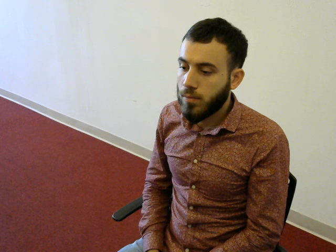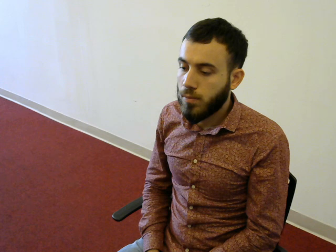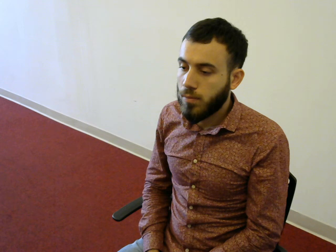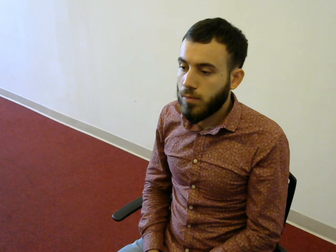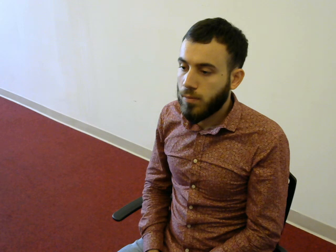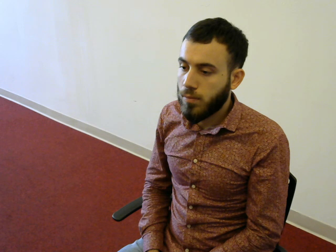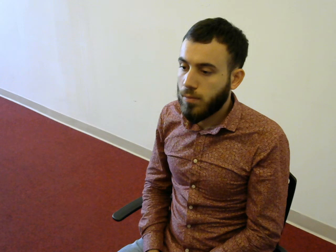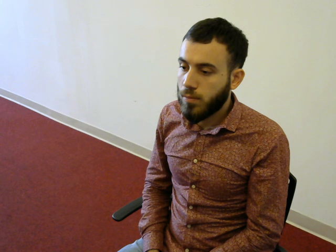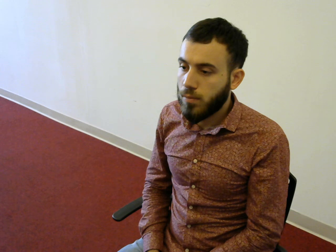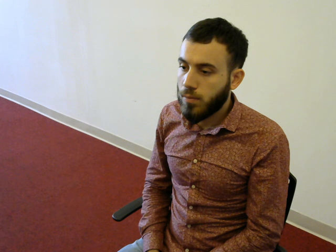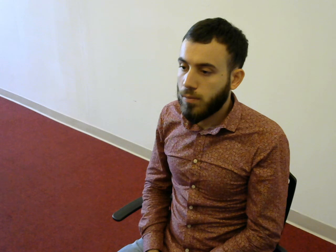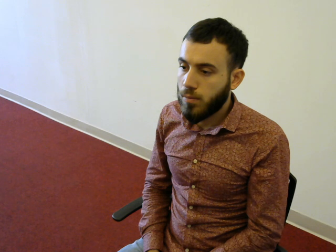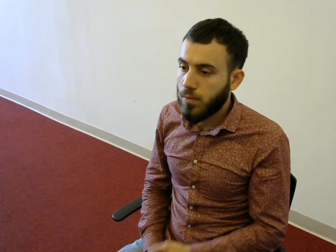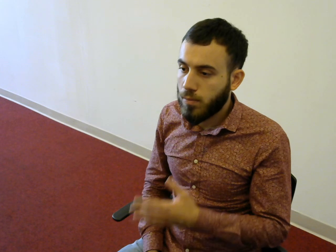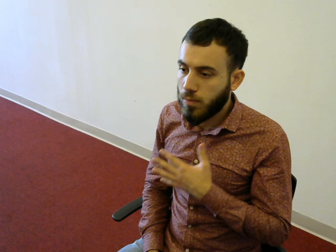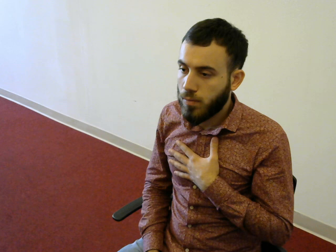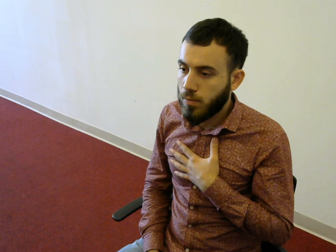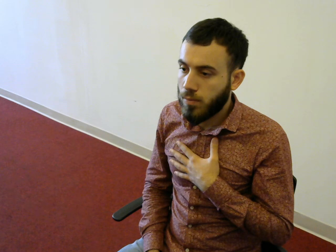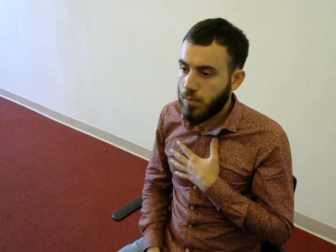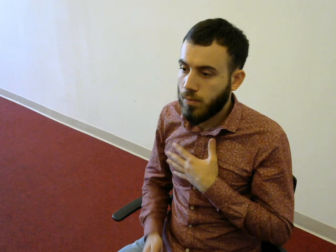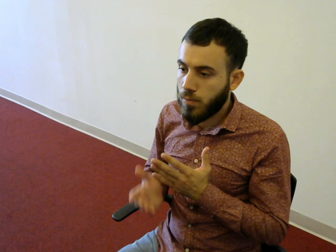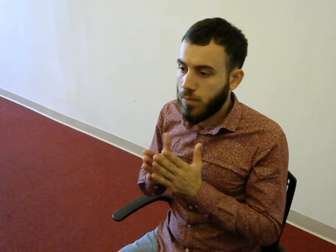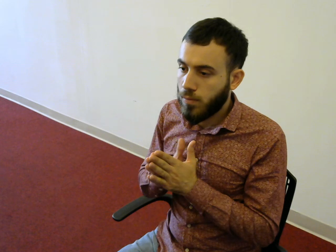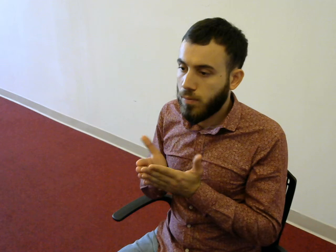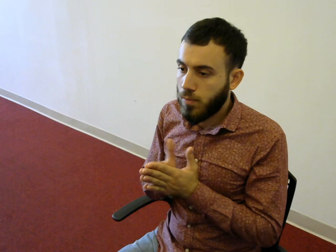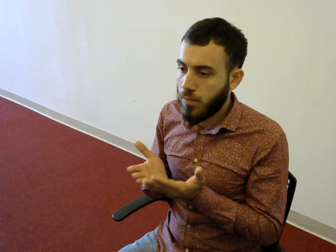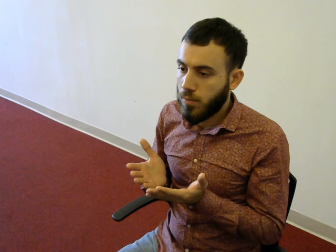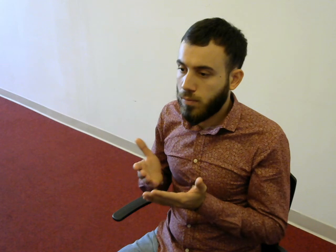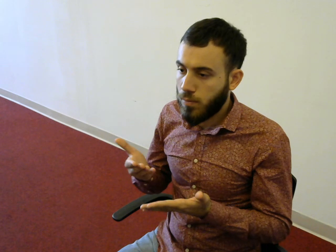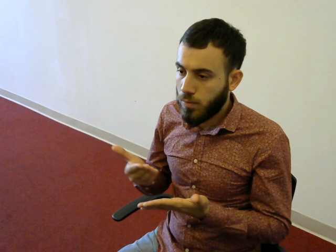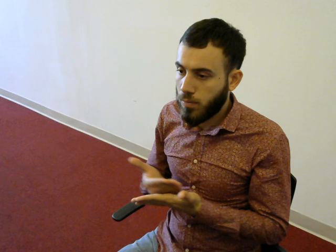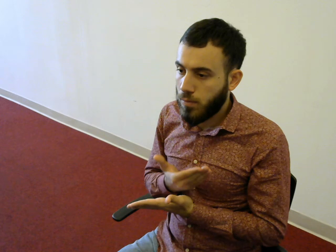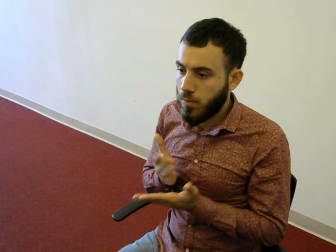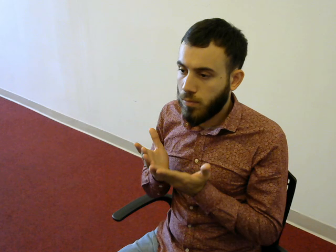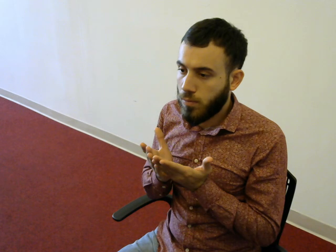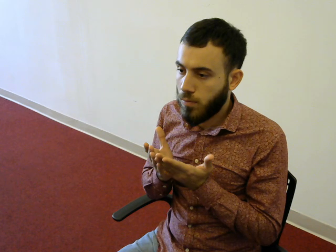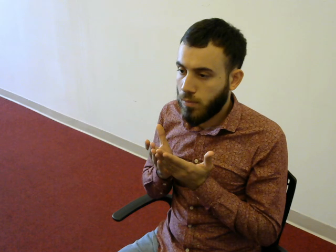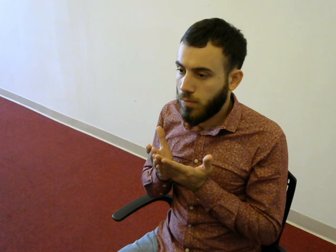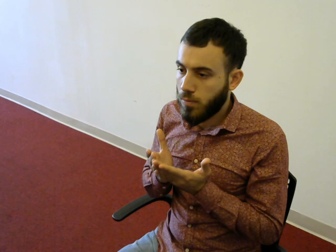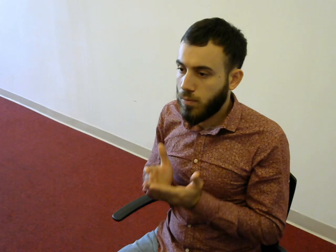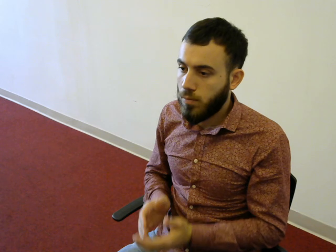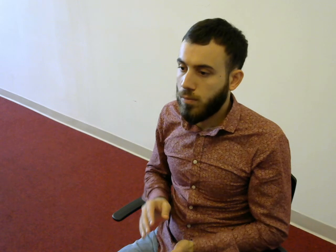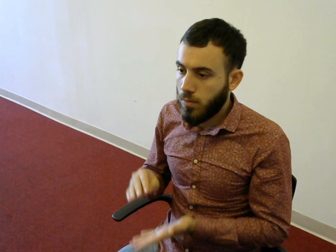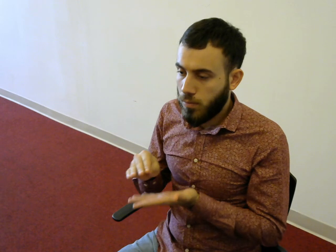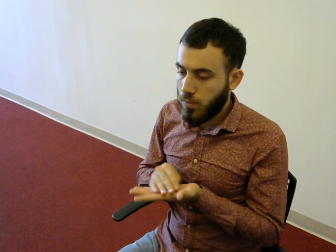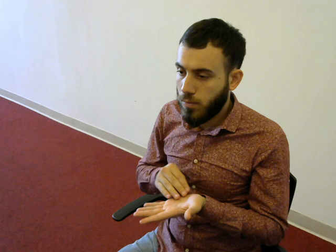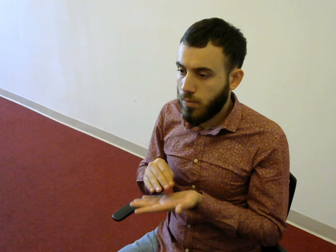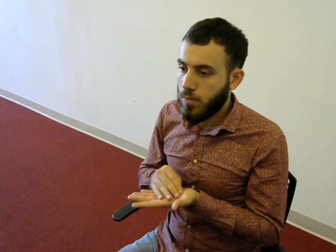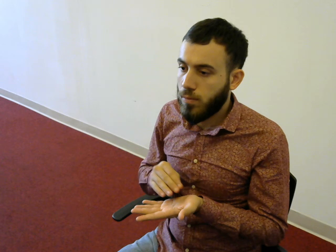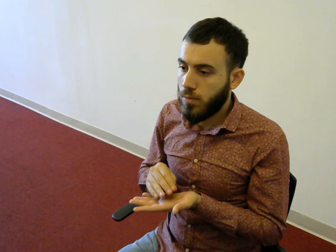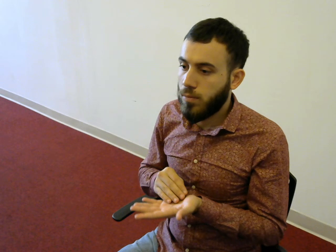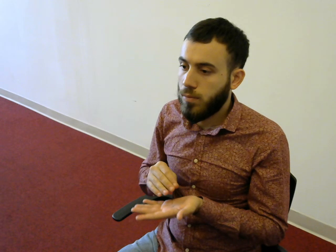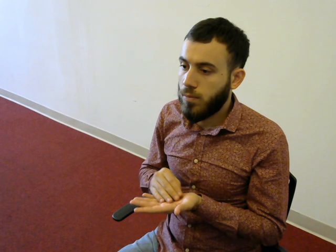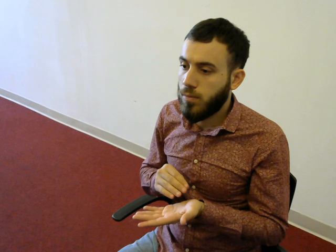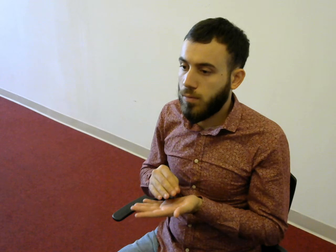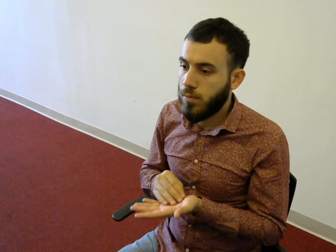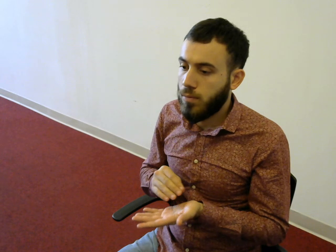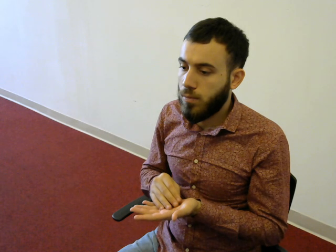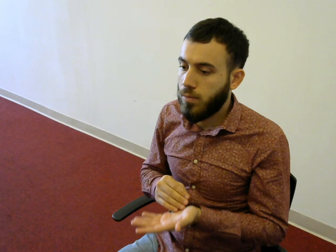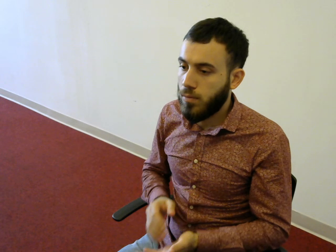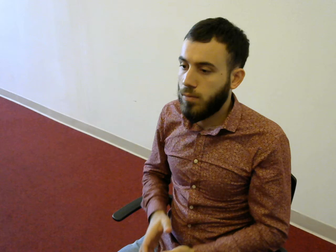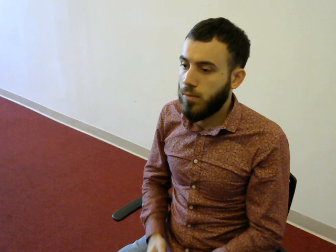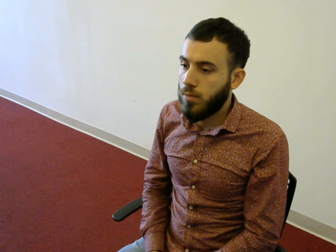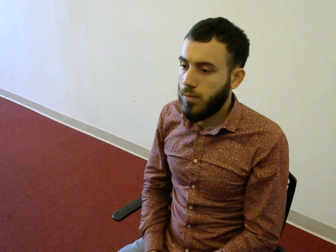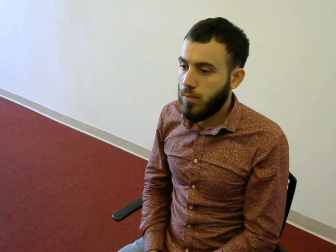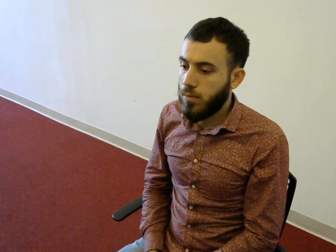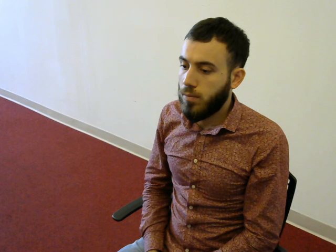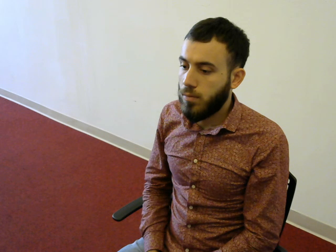Mən kitabı yenidən oxuyub, təkrarlamalıyam